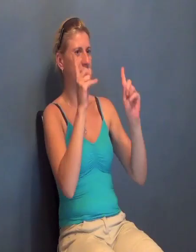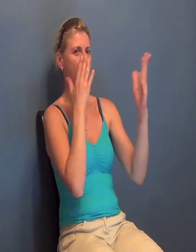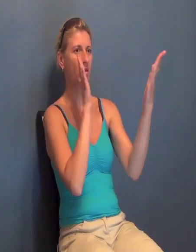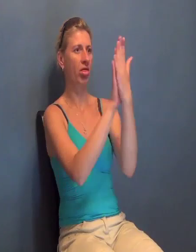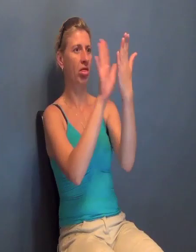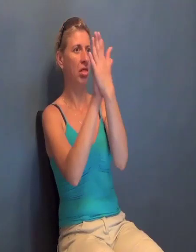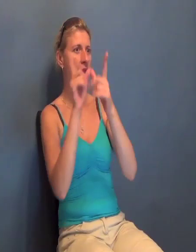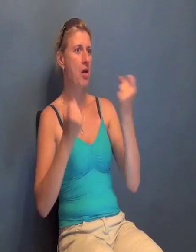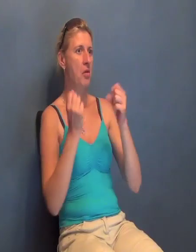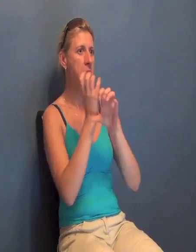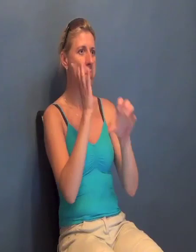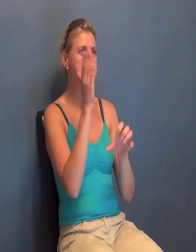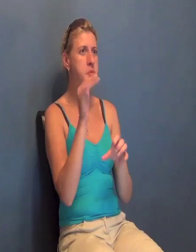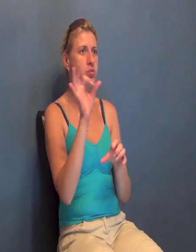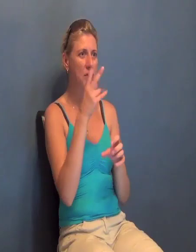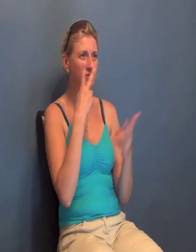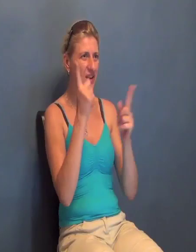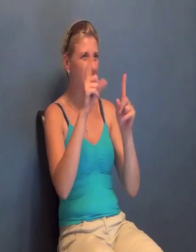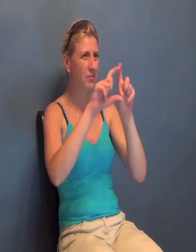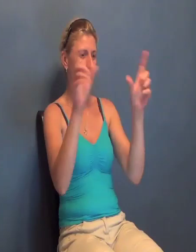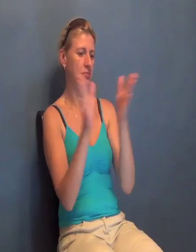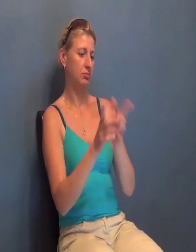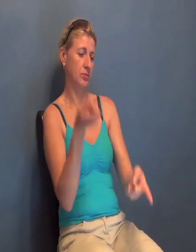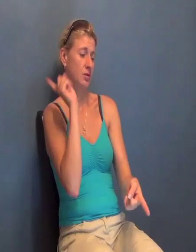Widać naklejki, a kierowca, na busie czasami widać te naklejki.